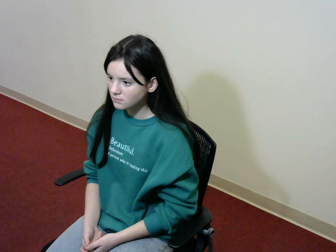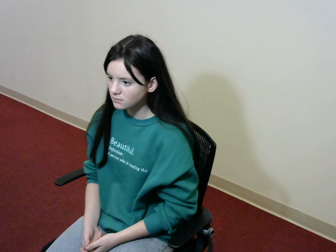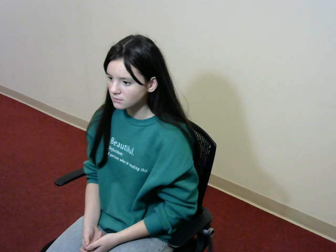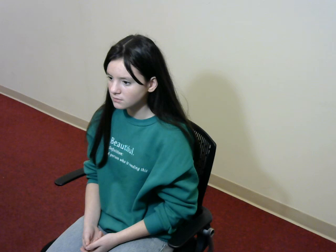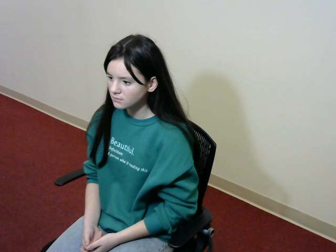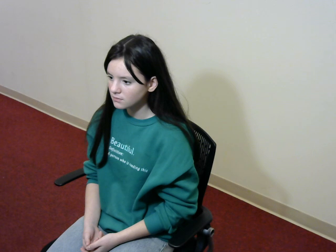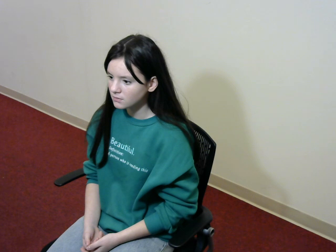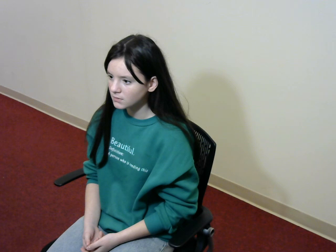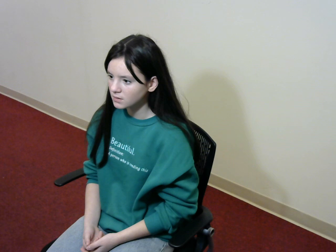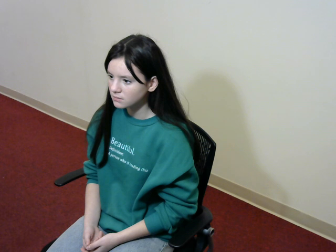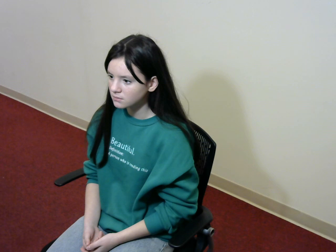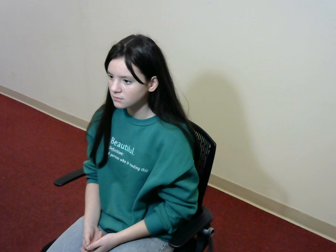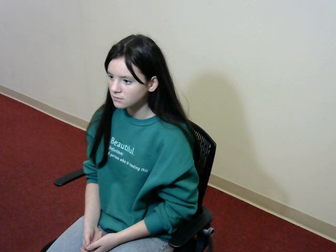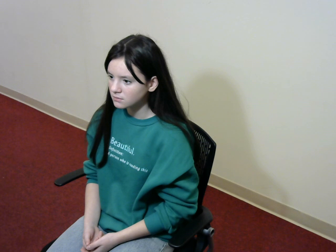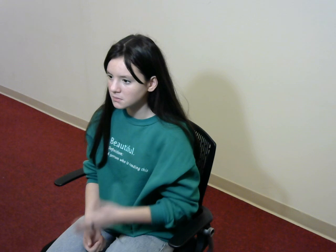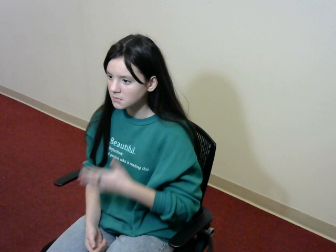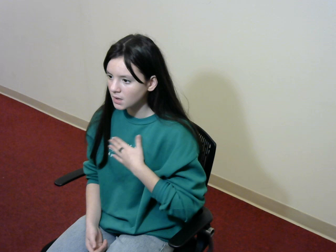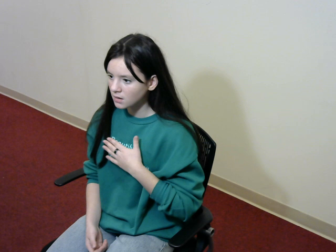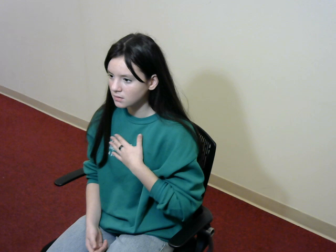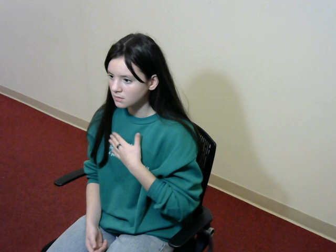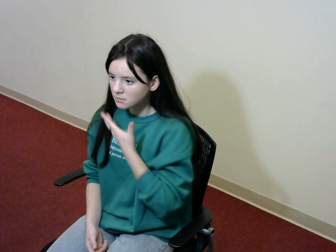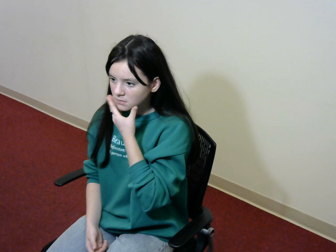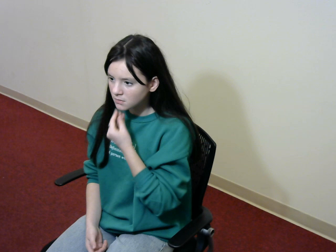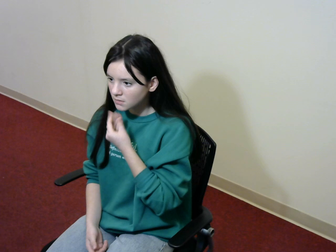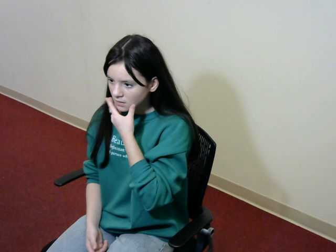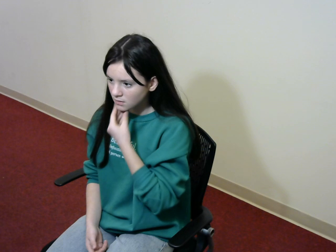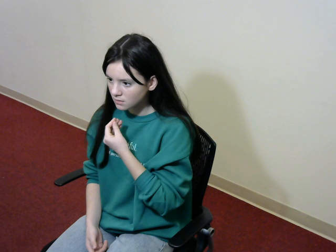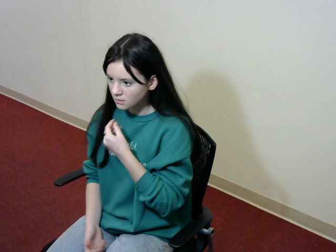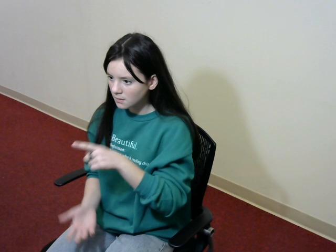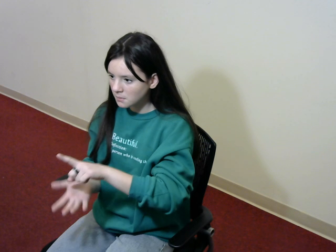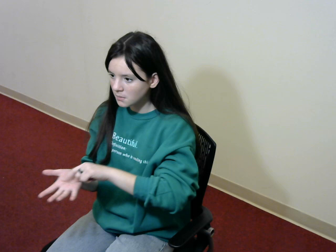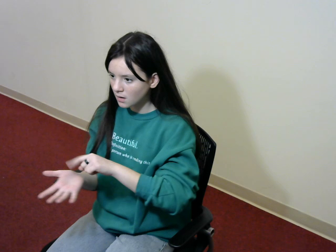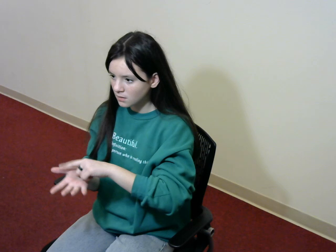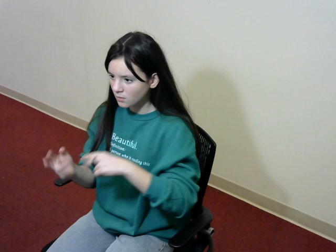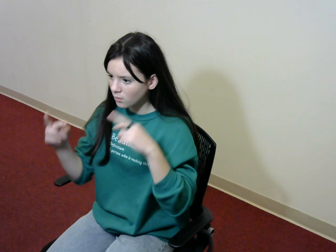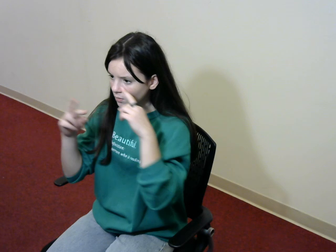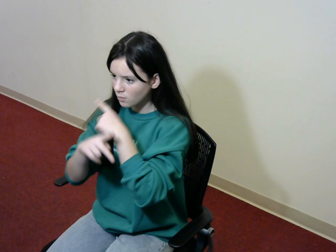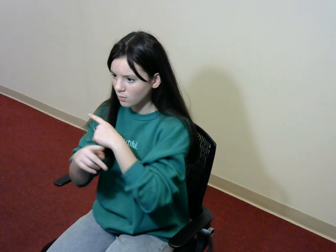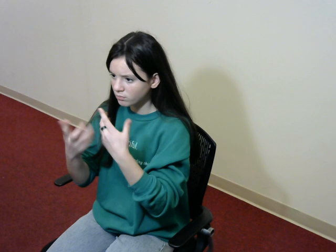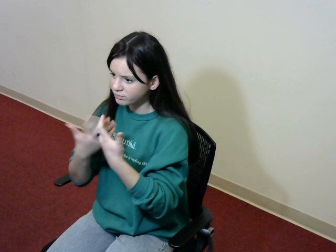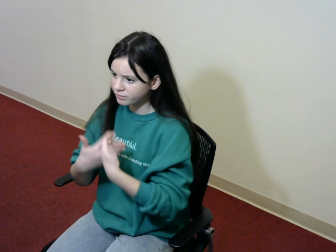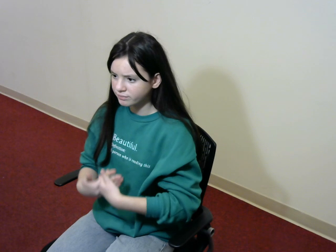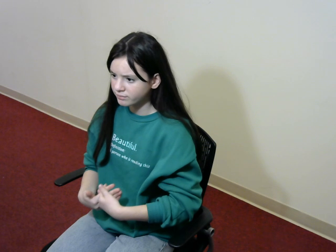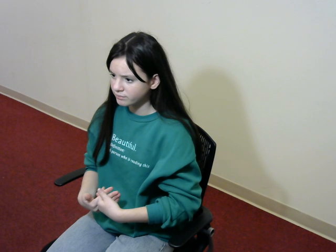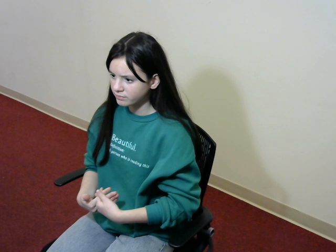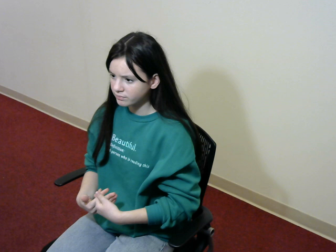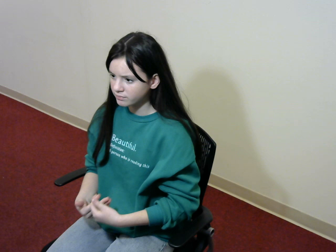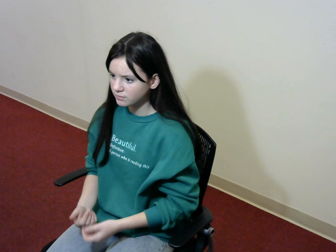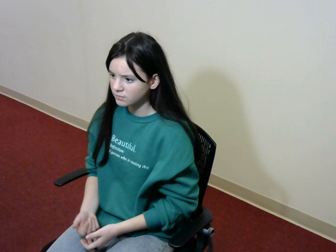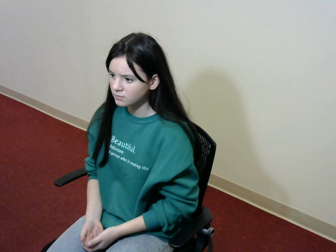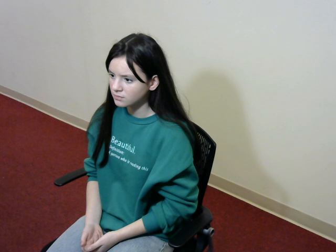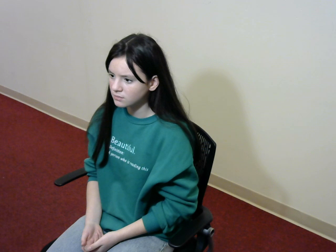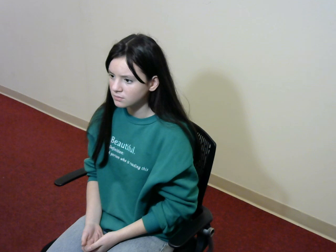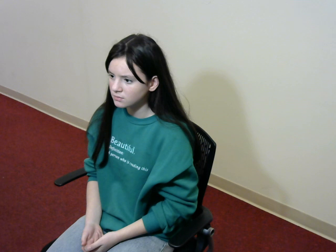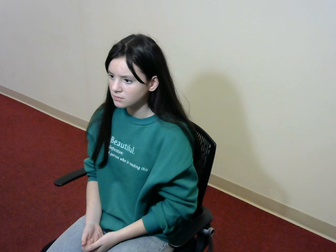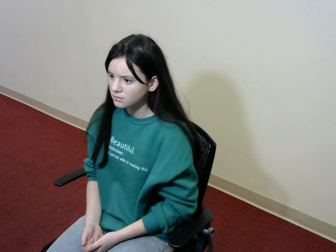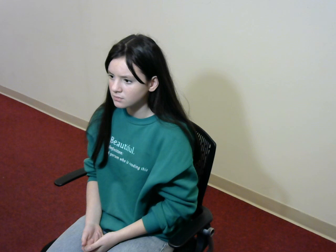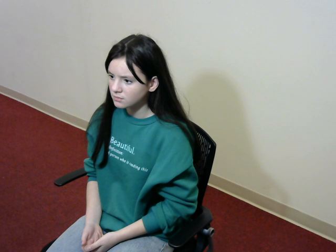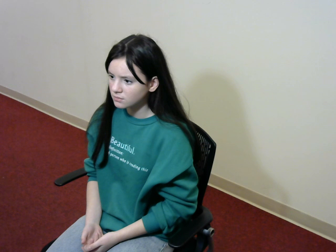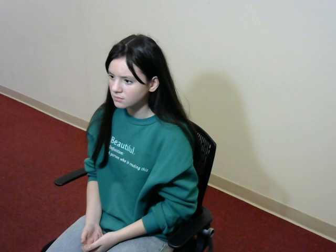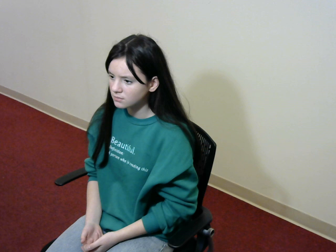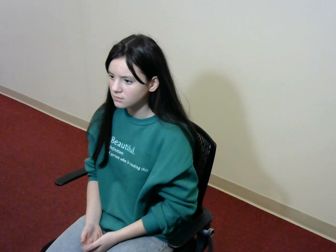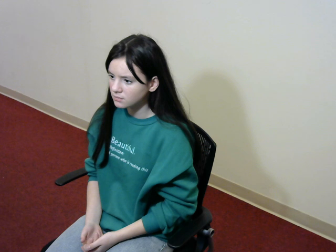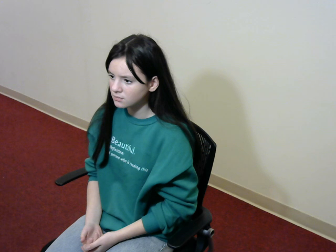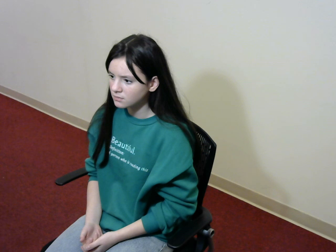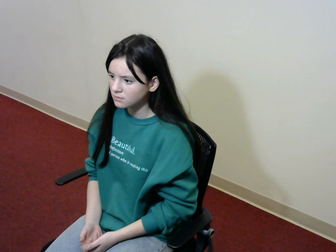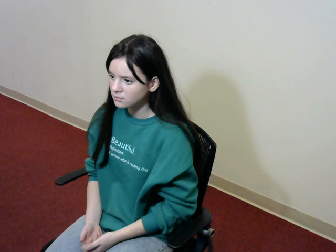Mənim babamın pensiyasını səhv hesablayıblar